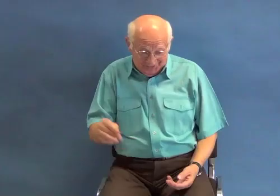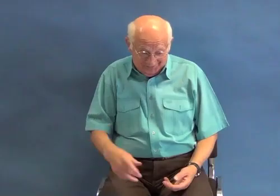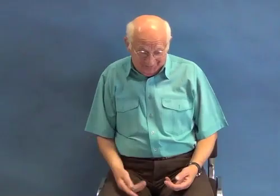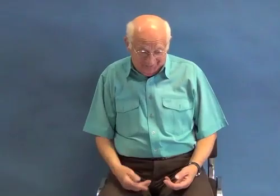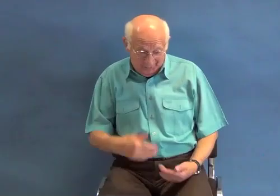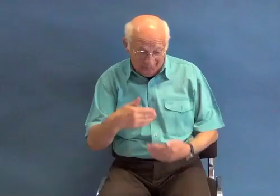Jeszcze.